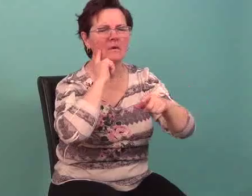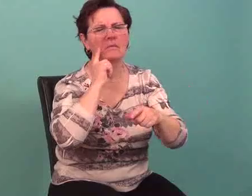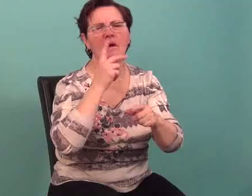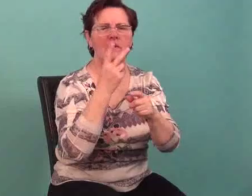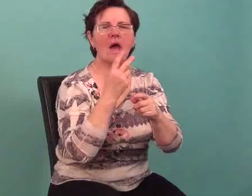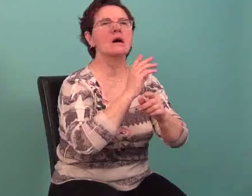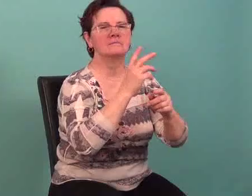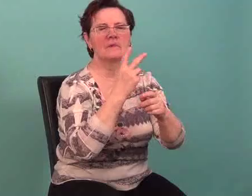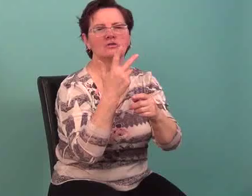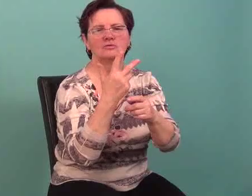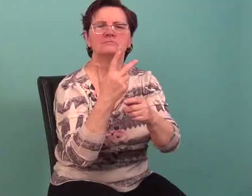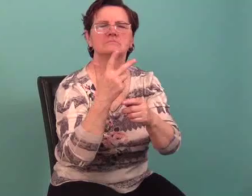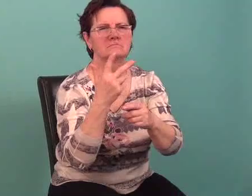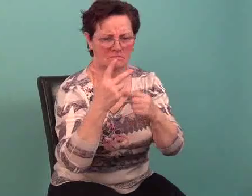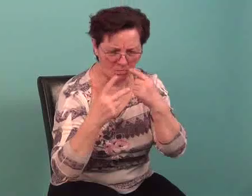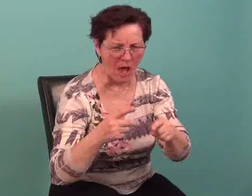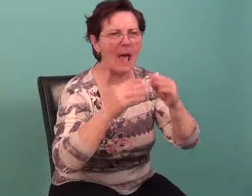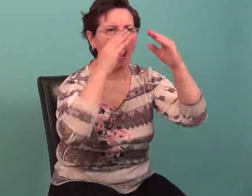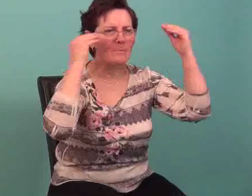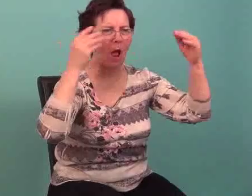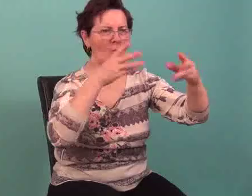Nie, wszyscy trzej chłopcy zauważyli kapelusz.